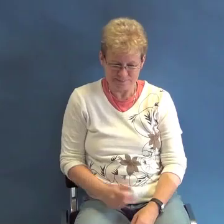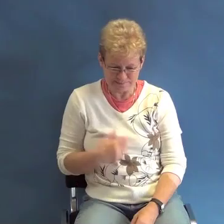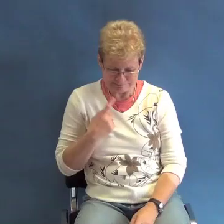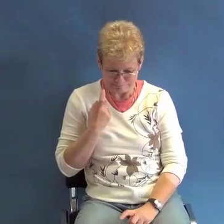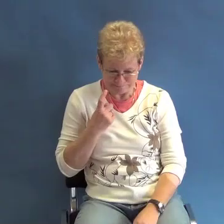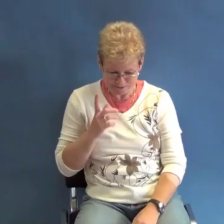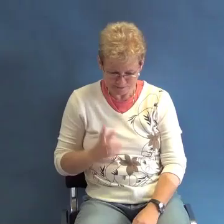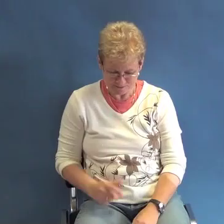Myślę, poczekaj...